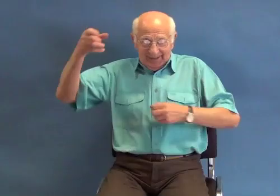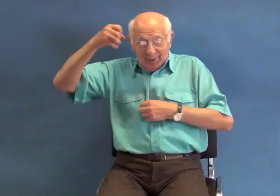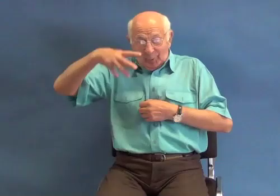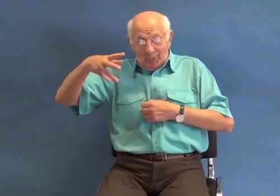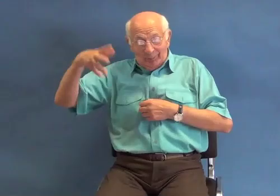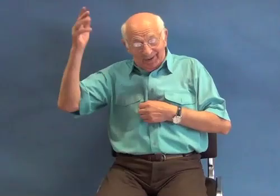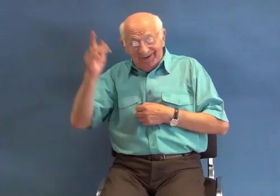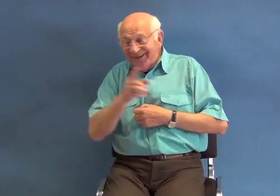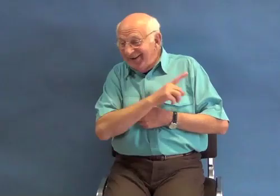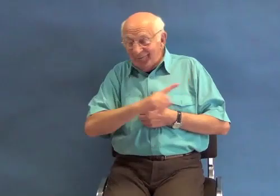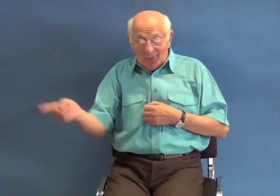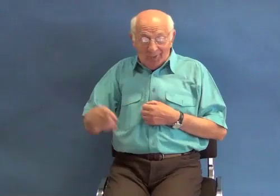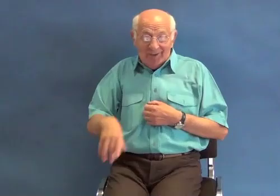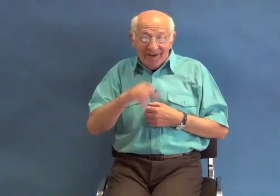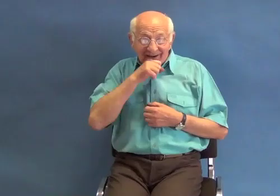Nie wolno się kąpać.